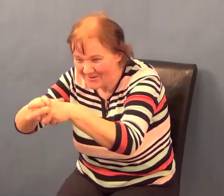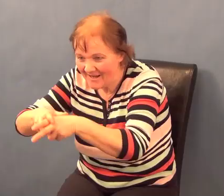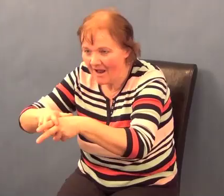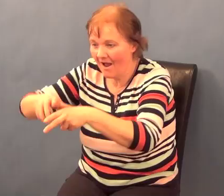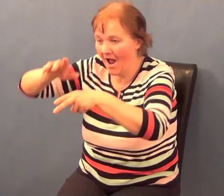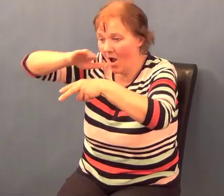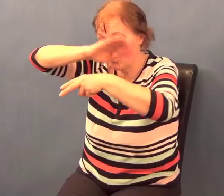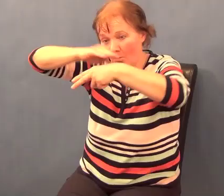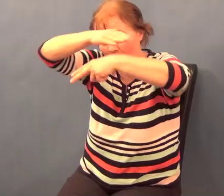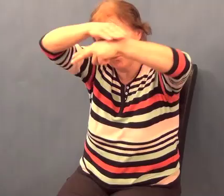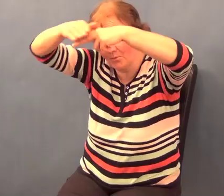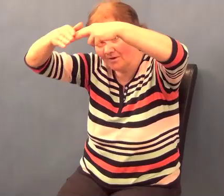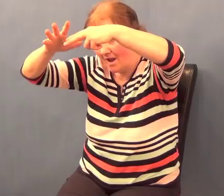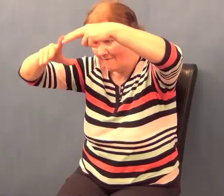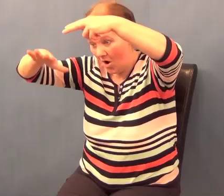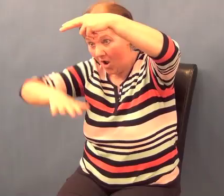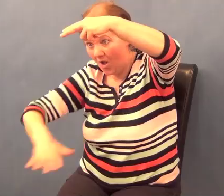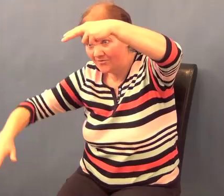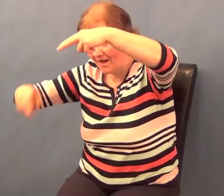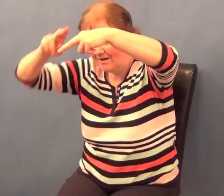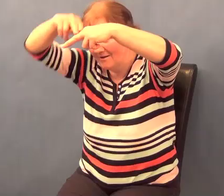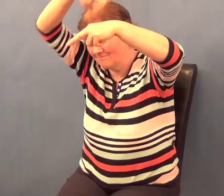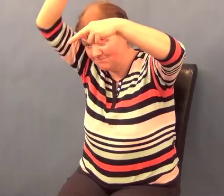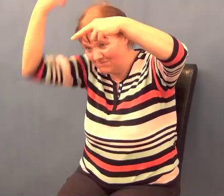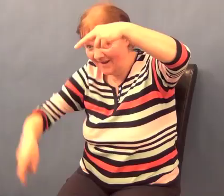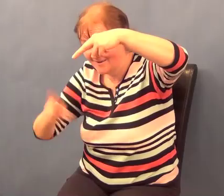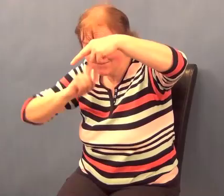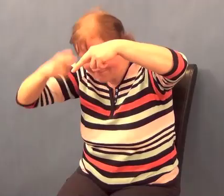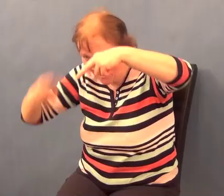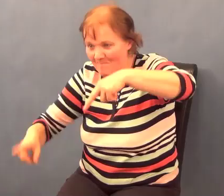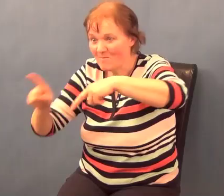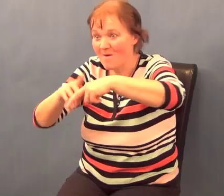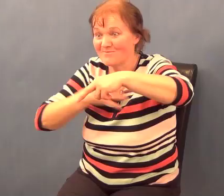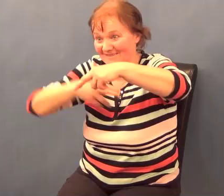Jest skarpa. Chłopak spada z jelenia i razem z psem lądują w wodzie.